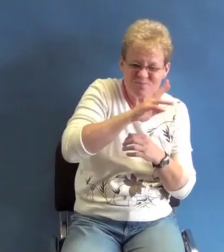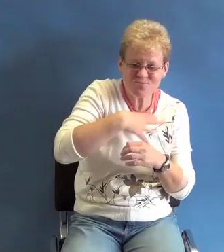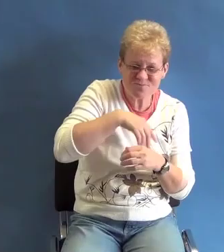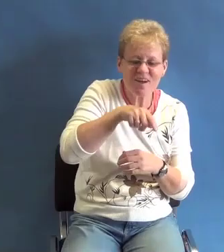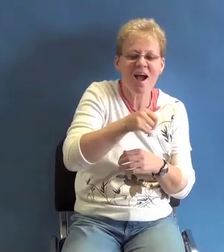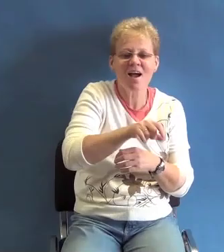Chce ją porwać i ją zjeść.